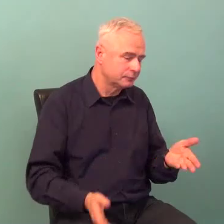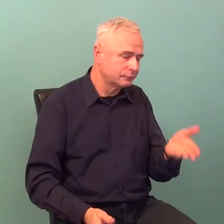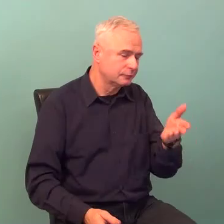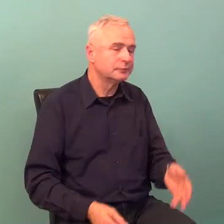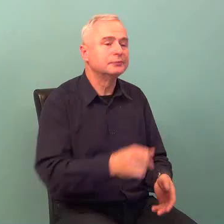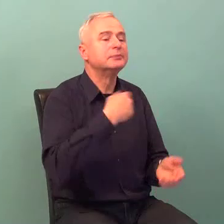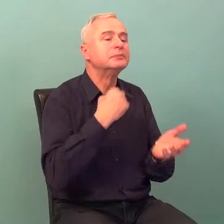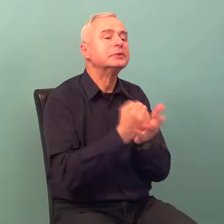Ja mam sprawę.